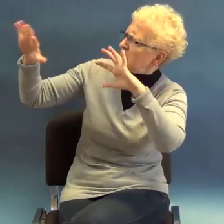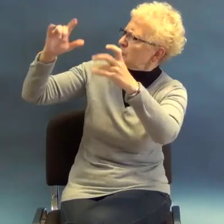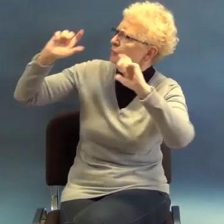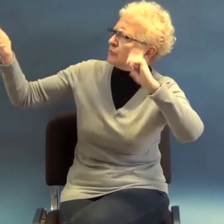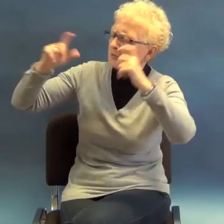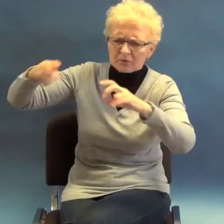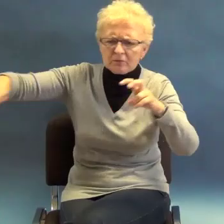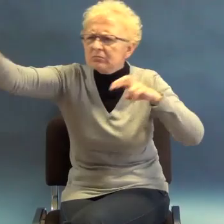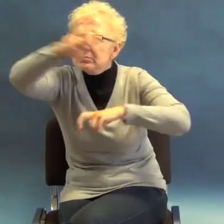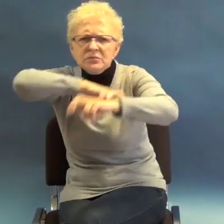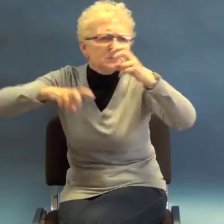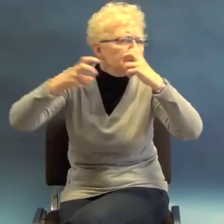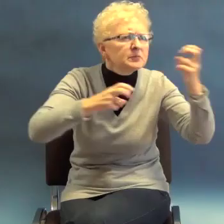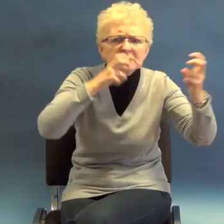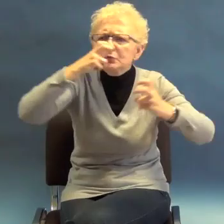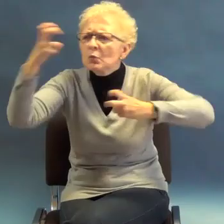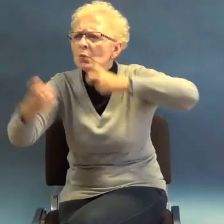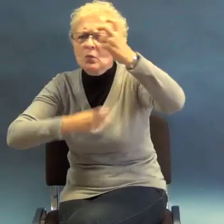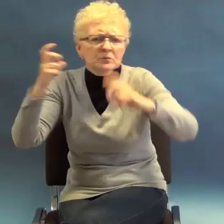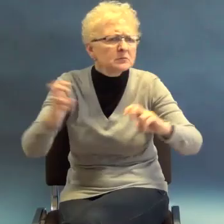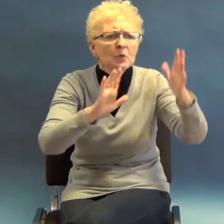Straż szukała wszędzie pożaru.